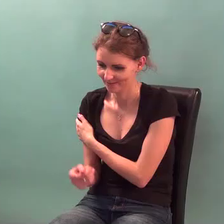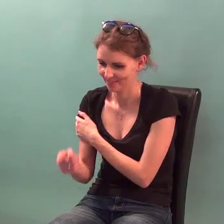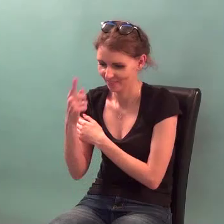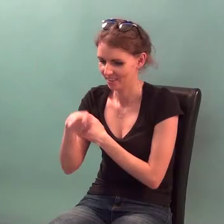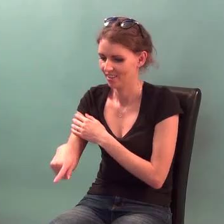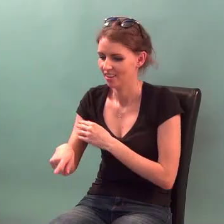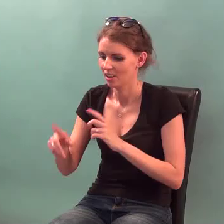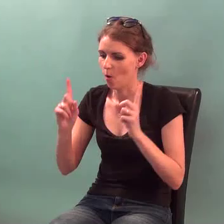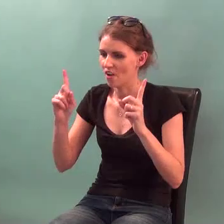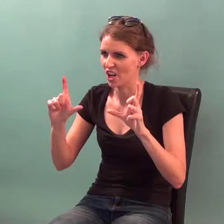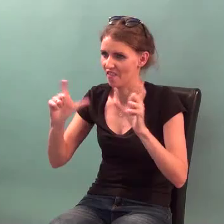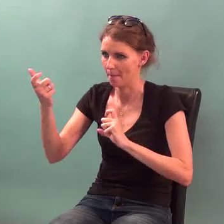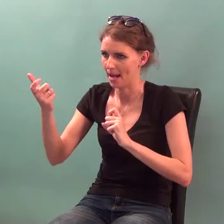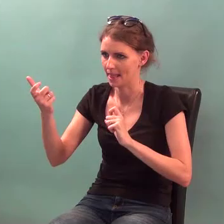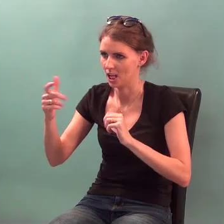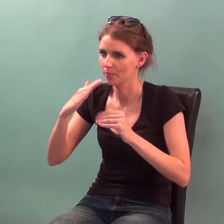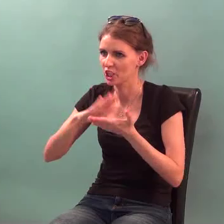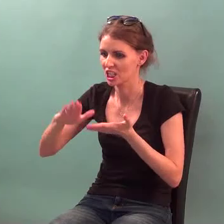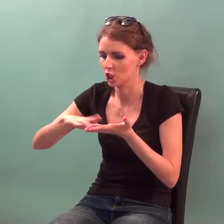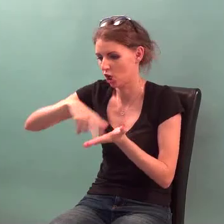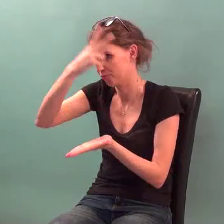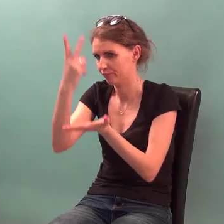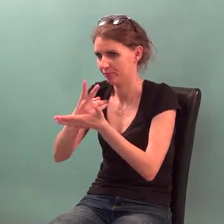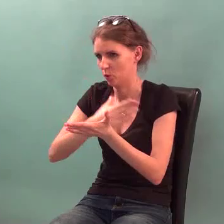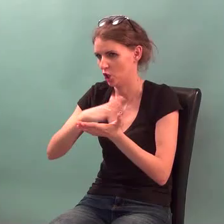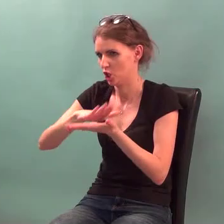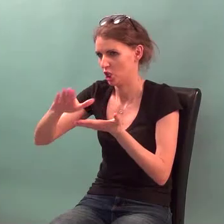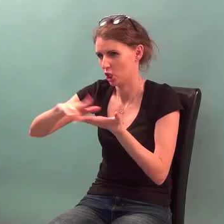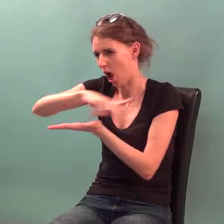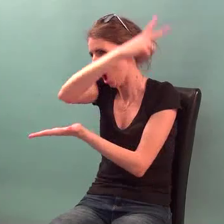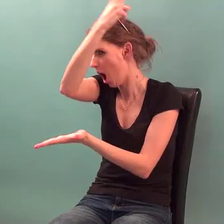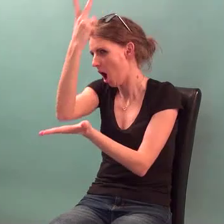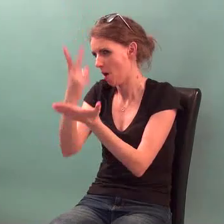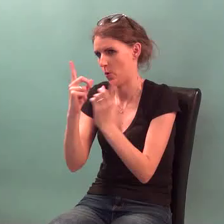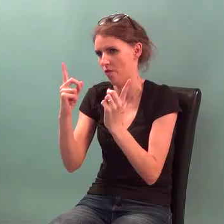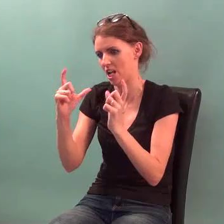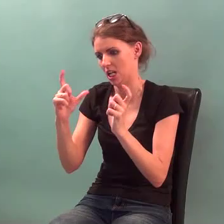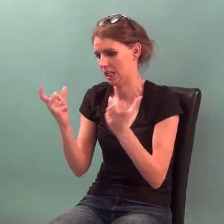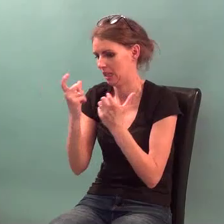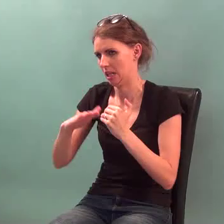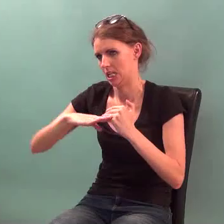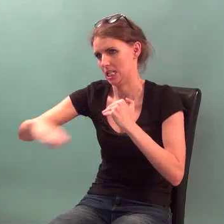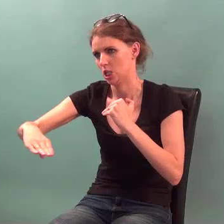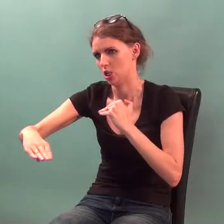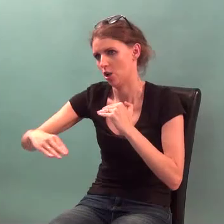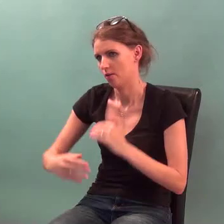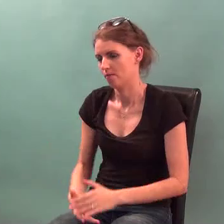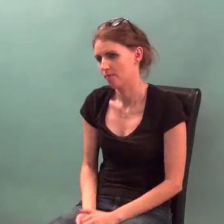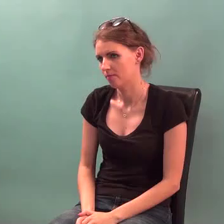Wiesz, to jest taki znak, który informuje, że jest śliska nawierzchnia, można się bardzo mocno poślizgnąć, tak, że człowiek może się odwrócić do góry nogami.